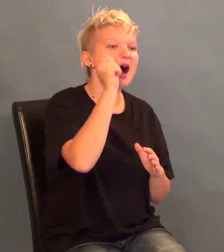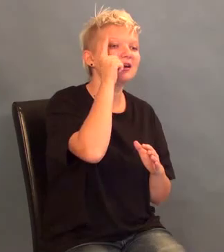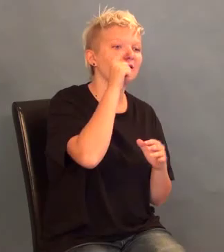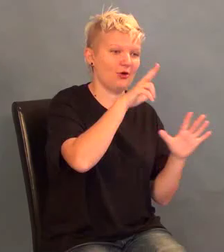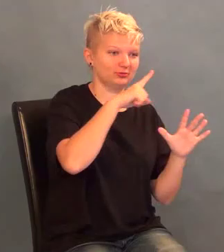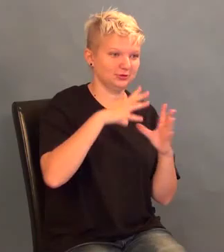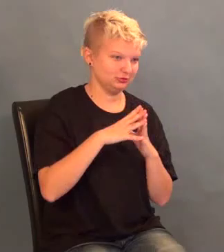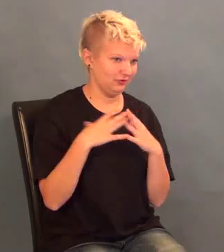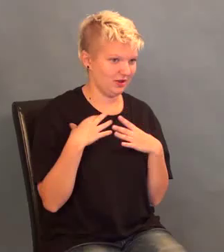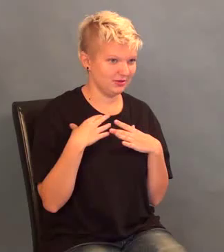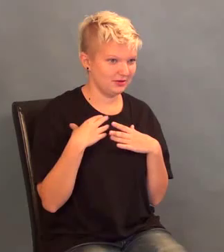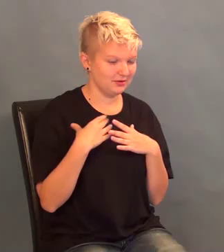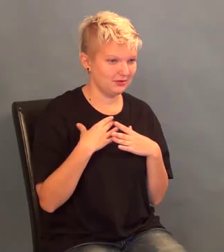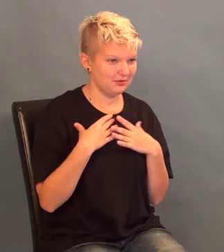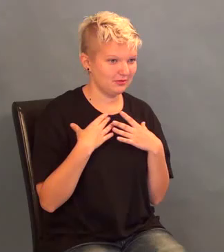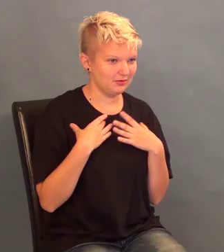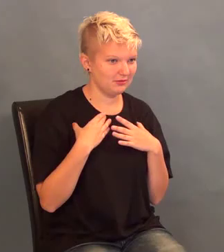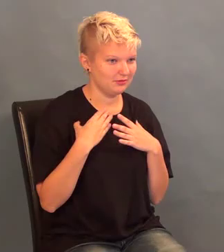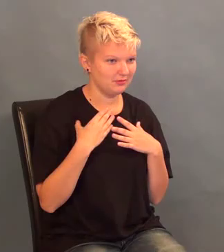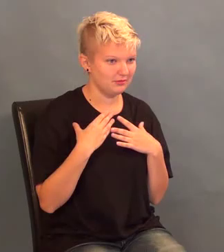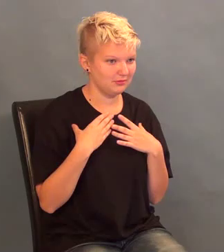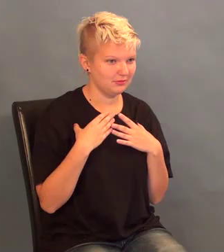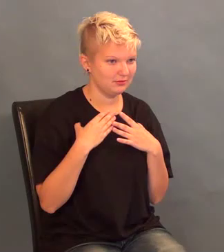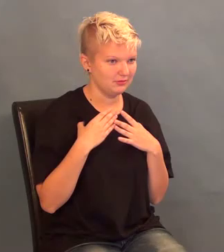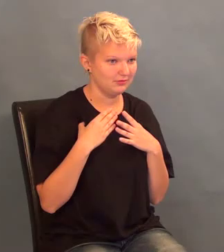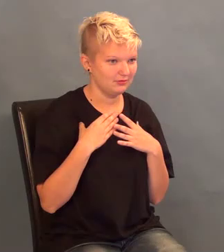Masz wolne rano od ósmej do dziesiątej?